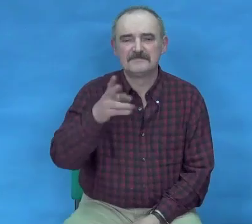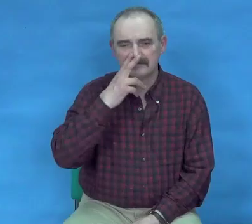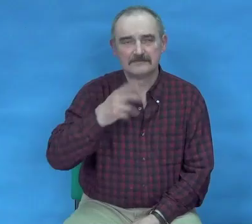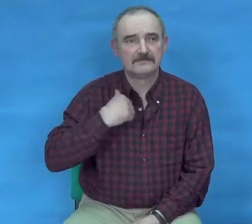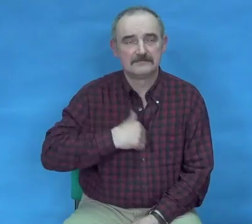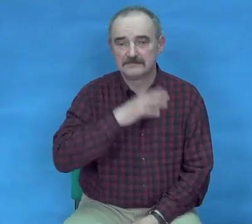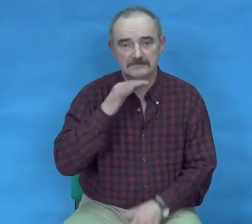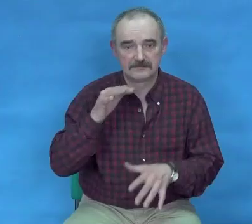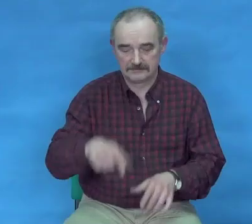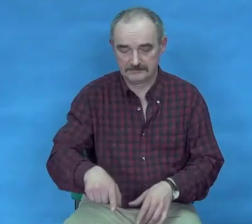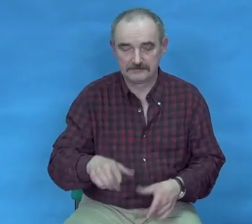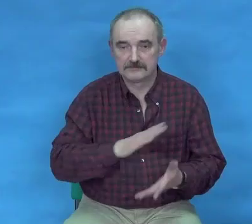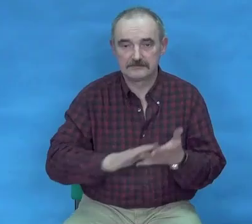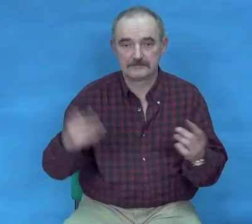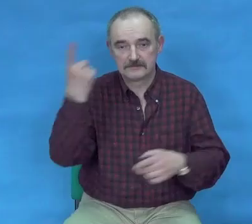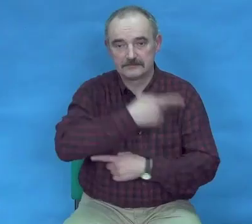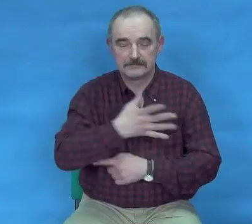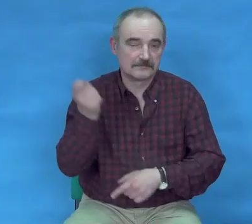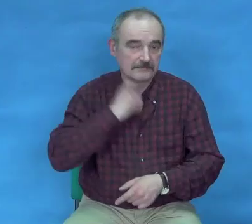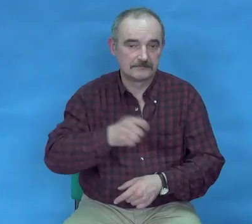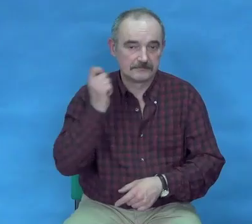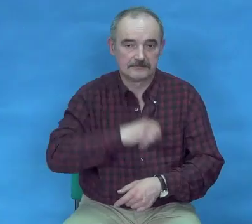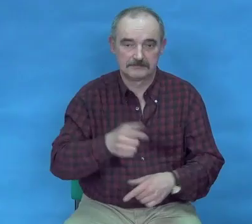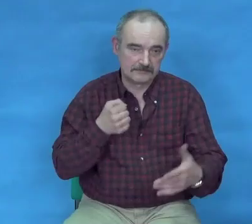Widziałem, że wiele ludzi ginie na przejściach bez szlabanów.